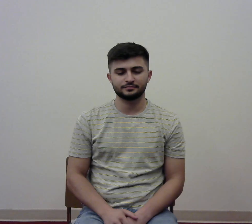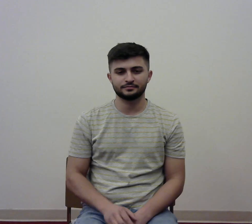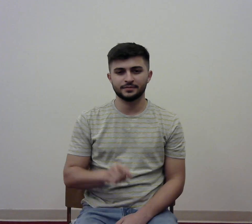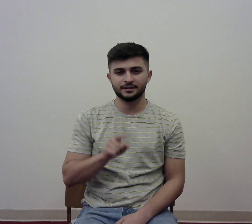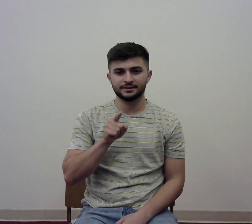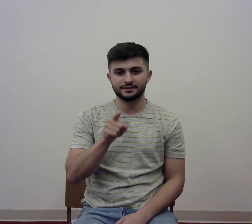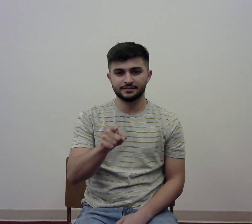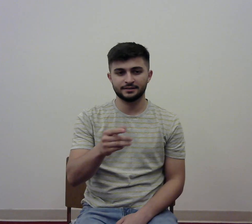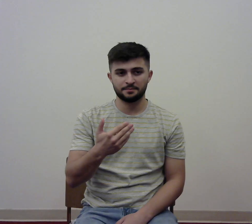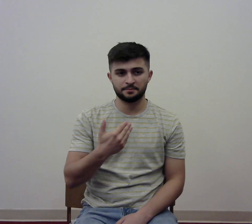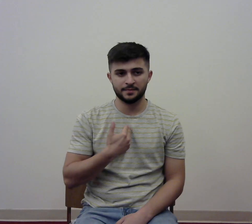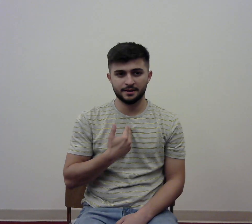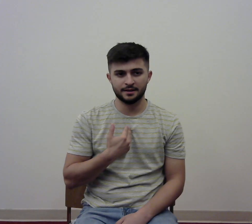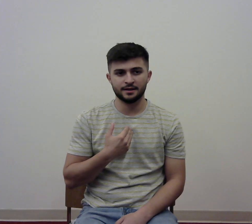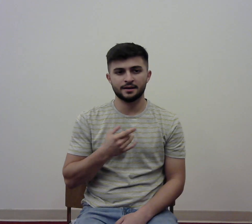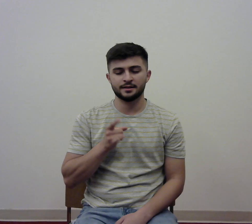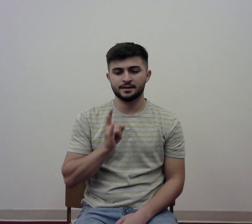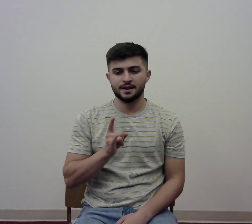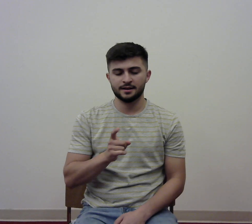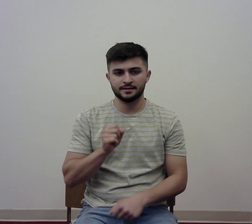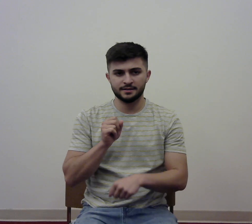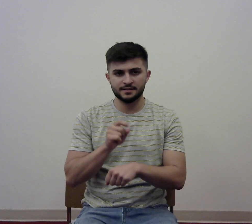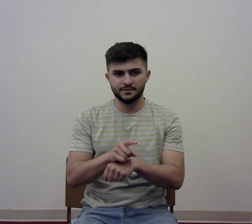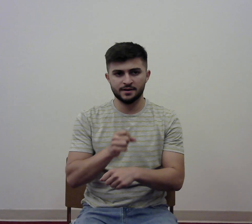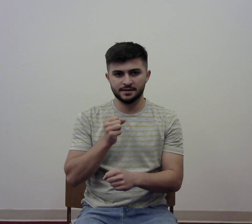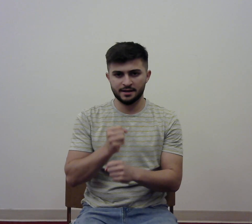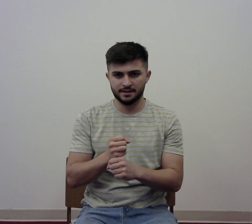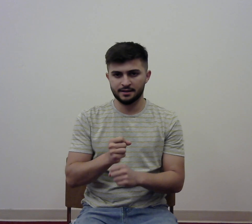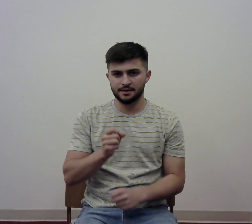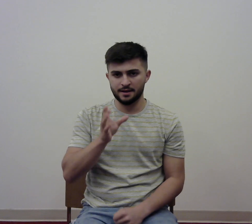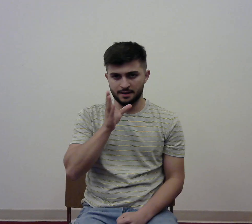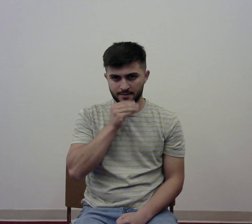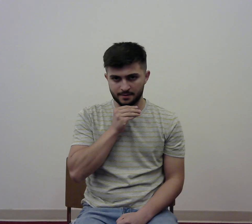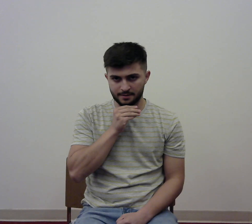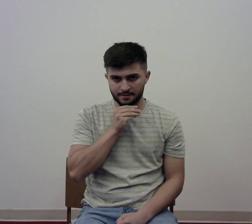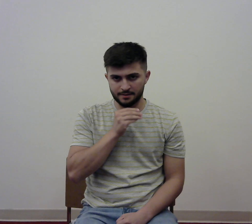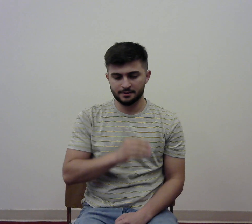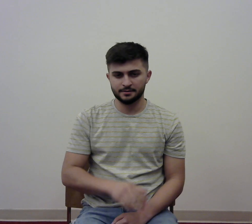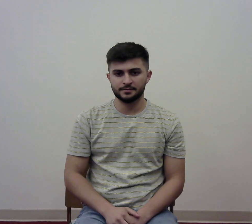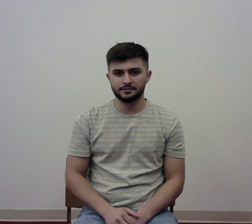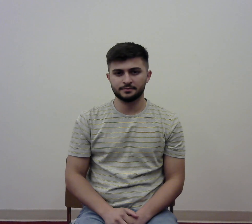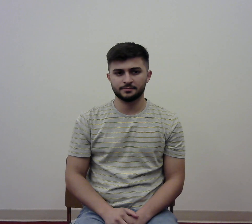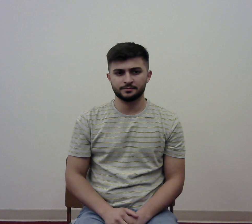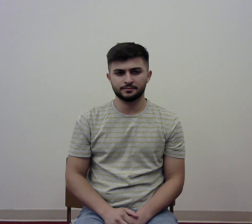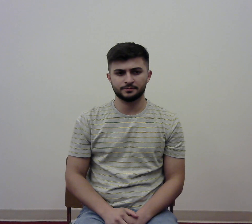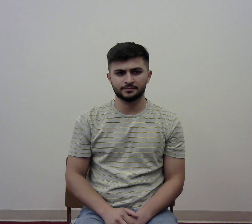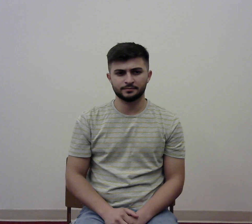Siz mənə taksi sifariş edə bilərsinizmi?